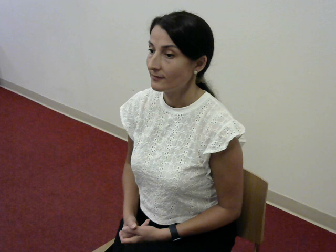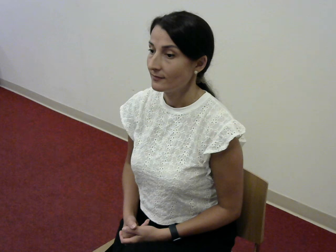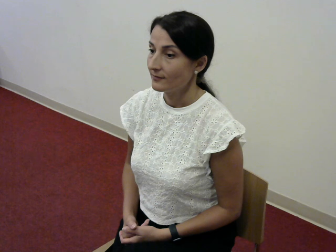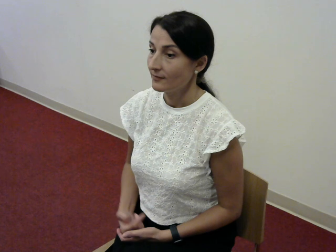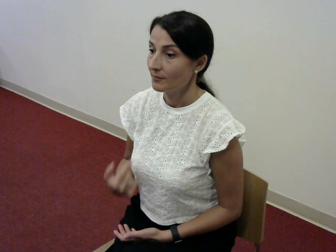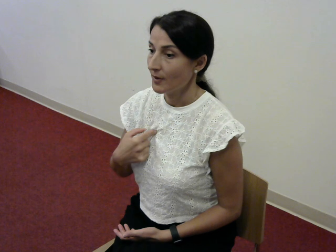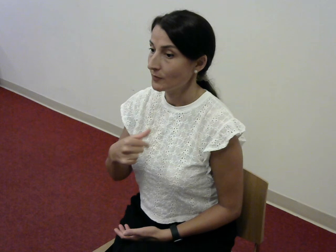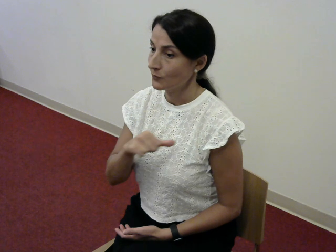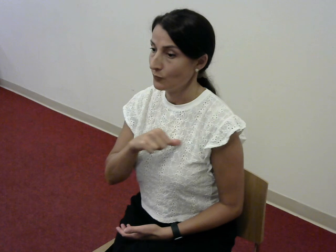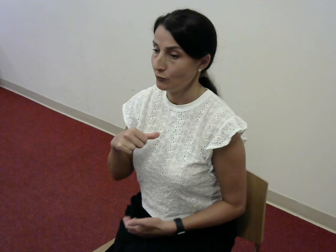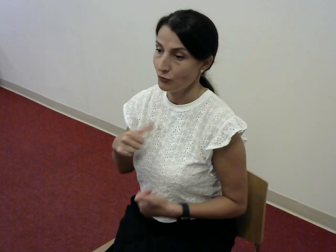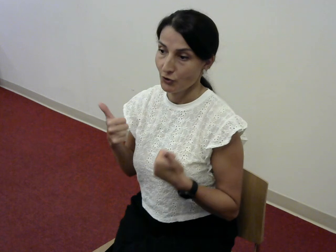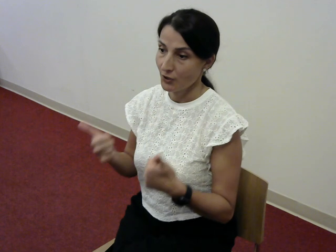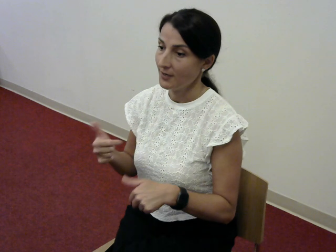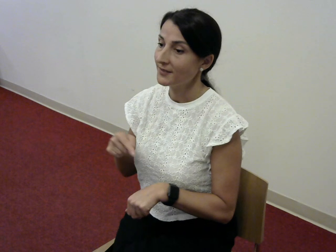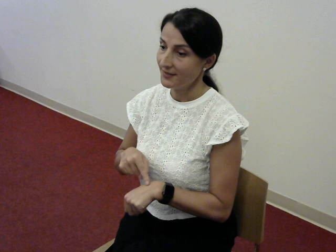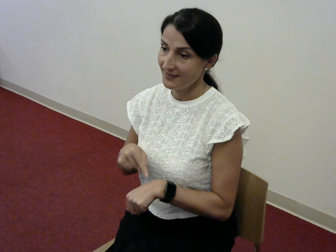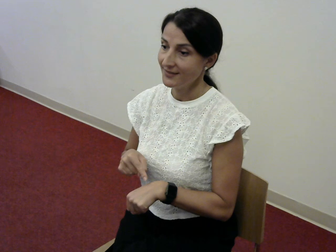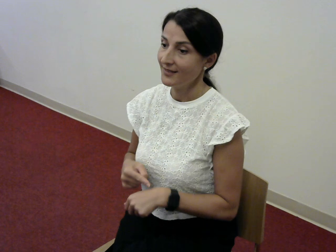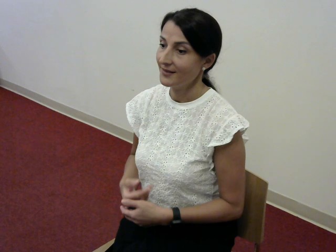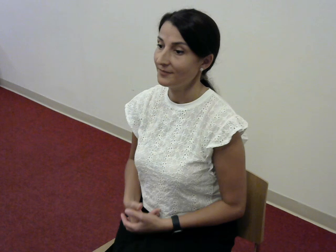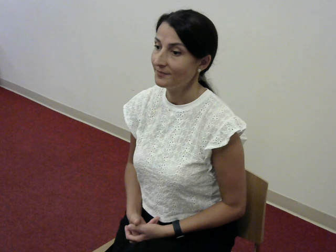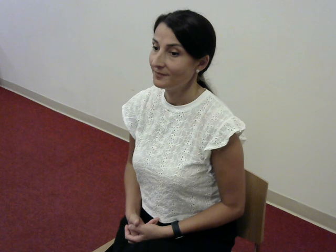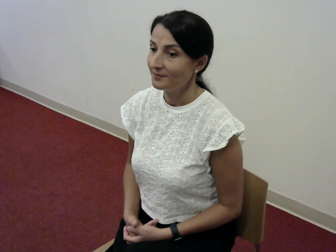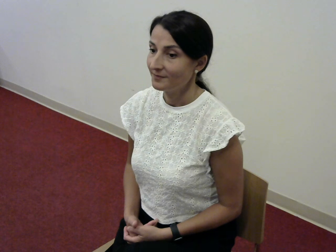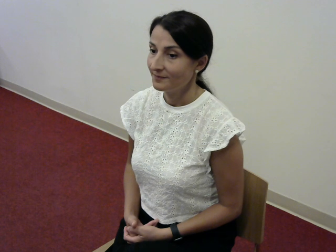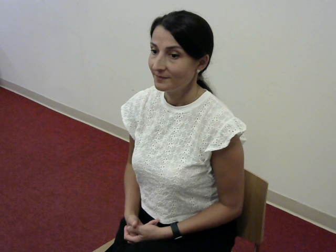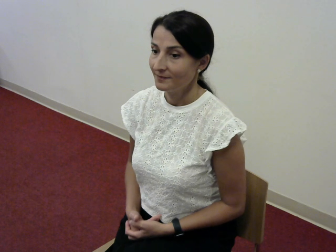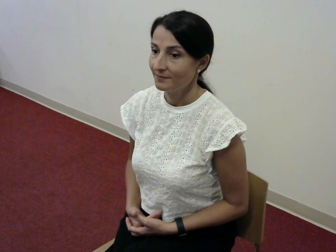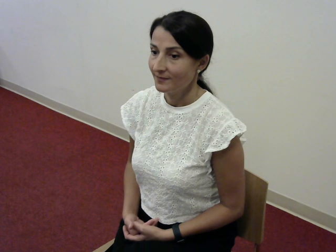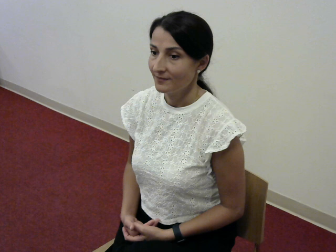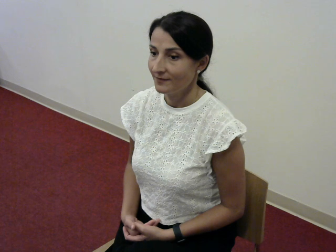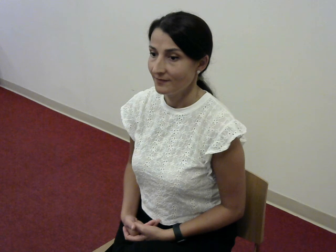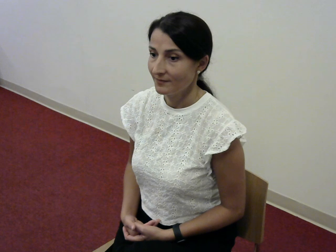Mən özümü yaxşı hiss edirəm